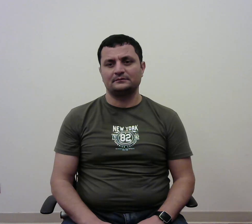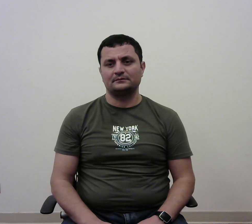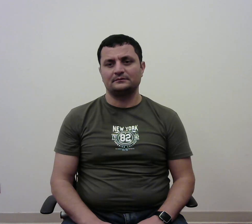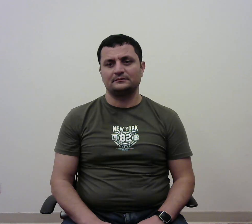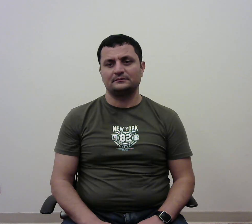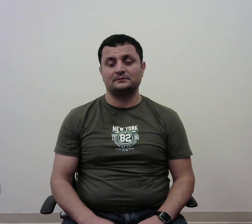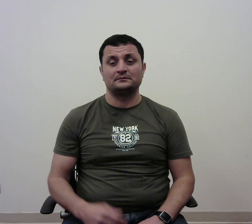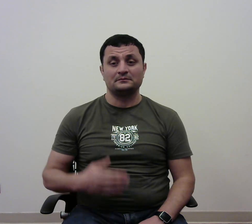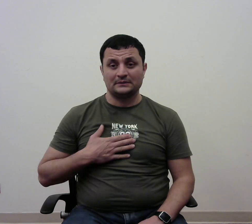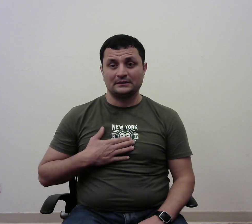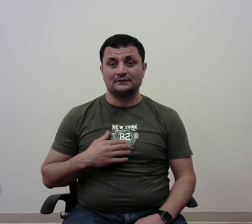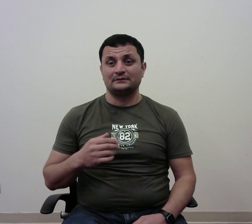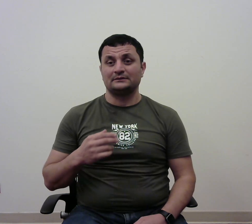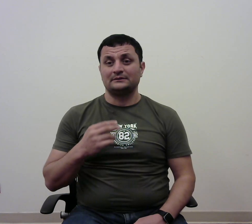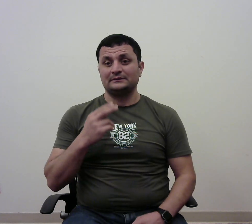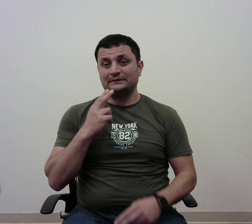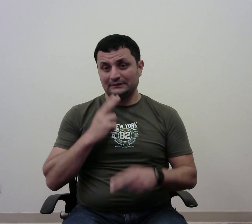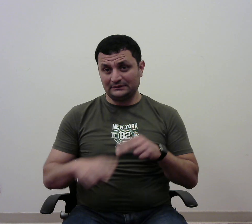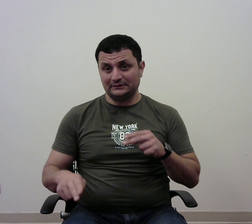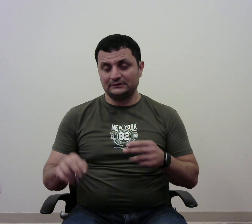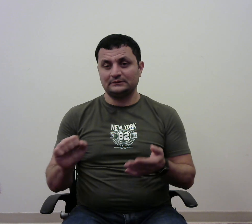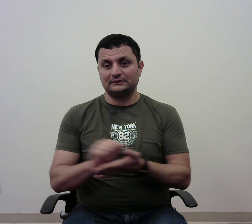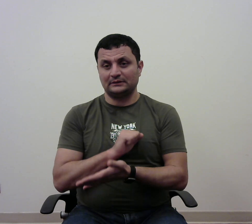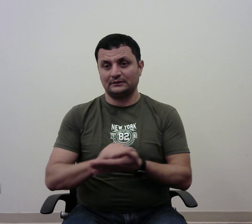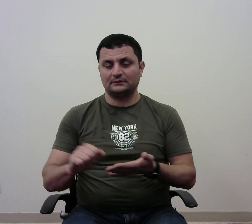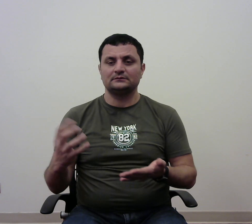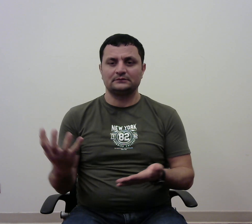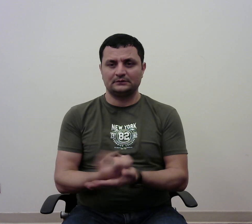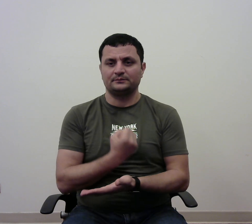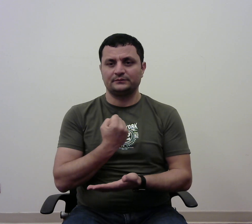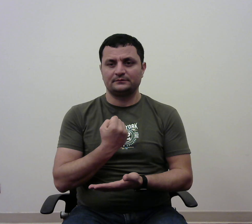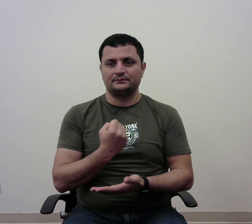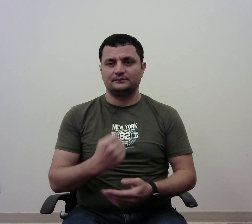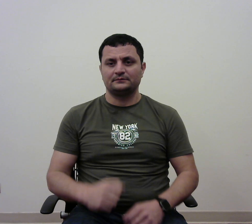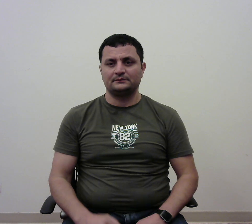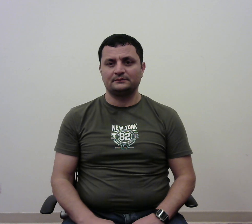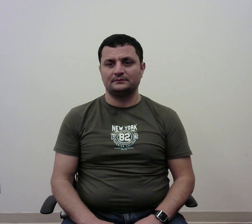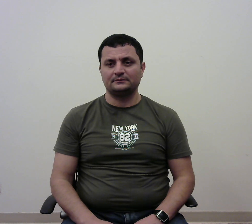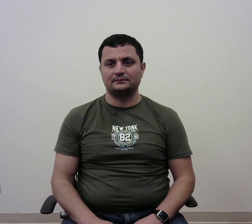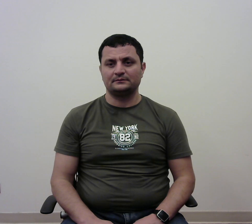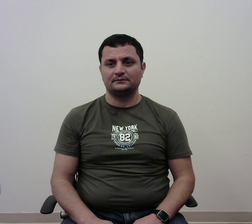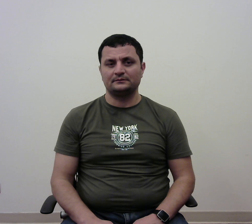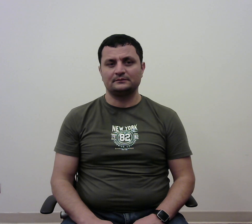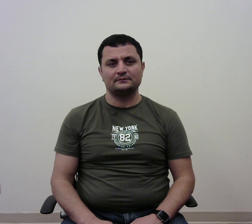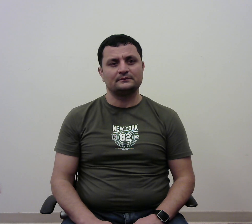Mən itirdiyim sənədi tapmışam